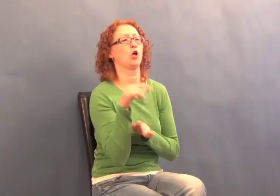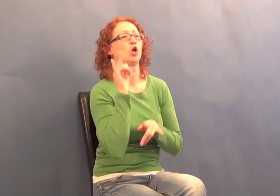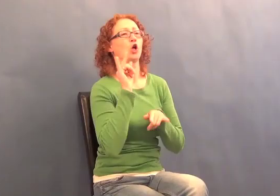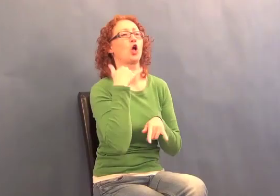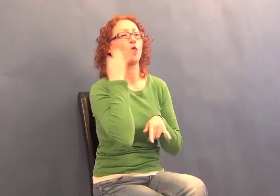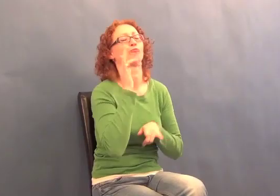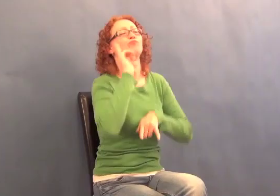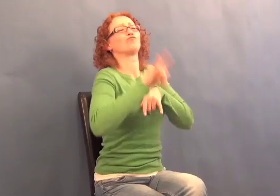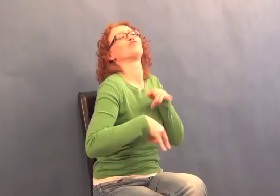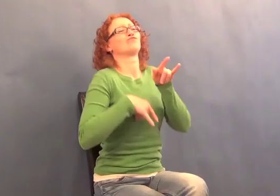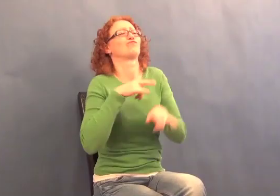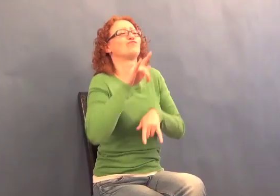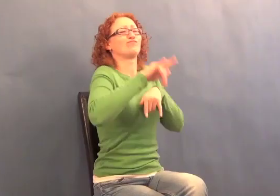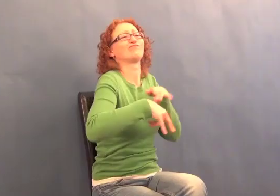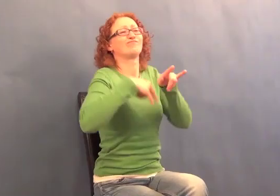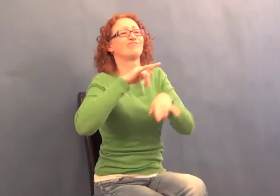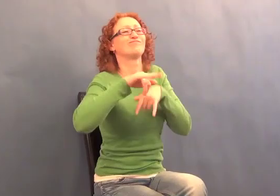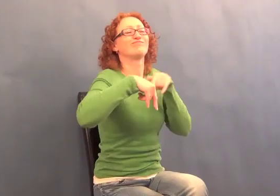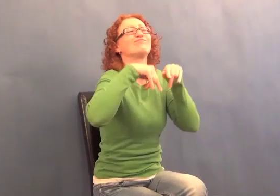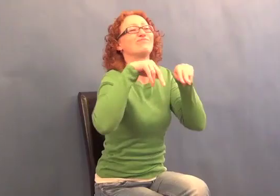Kot idzie w stronę akwarium.